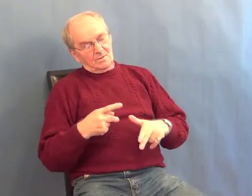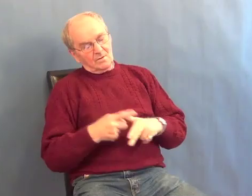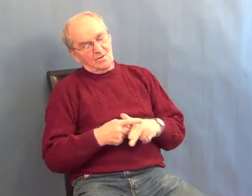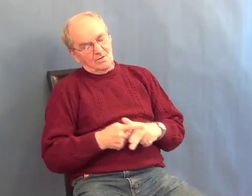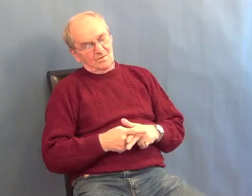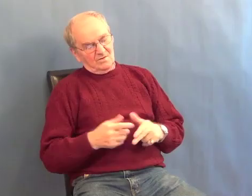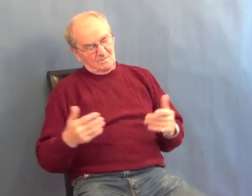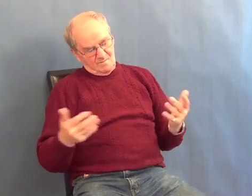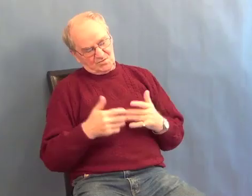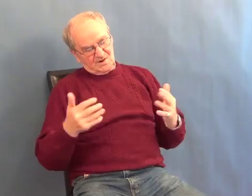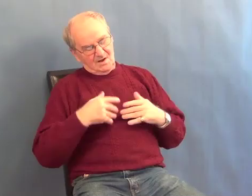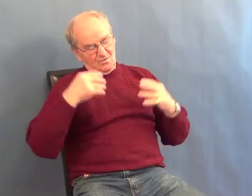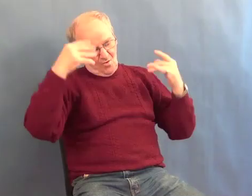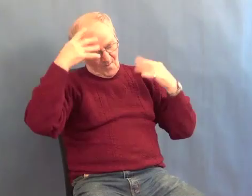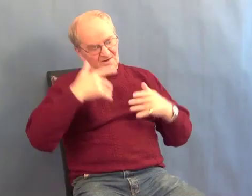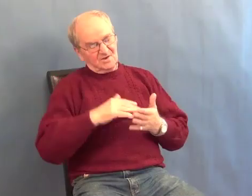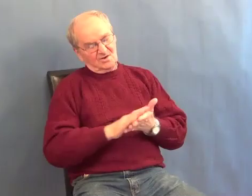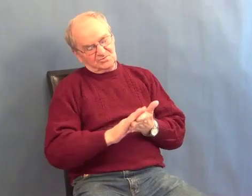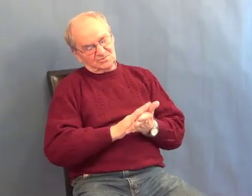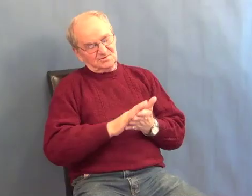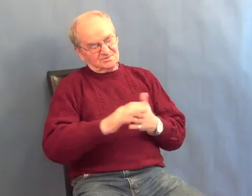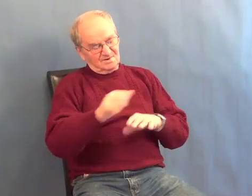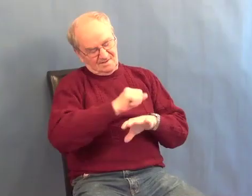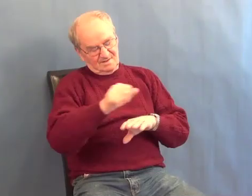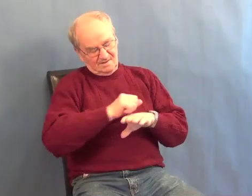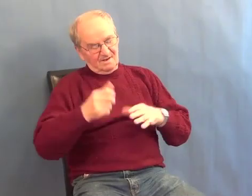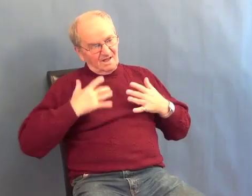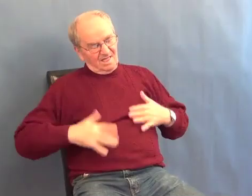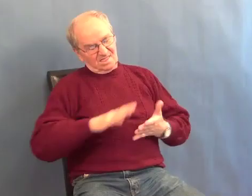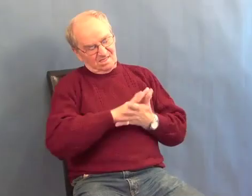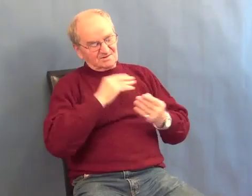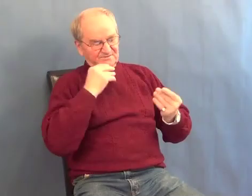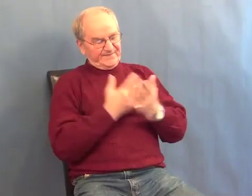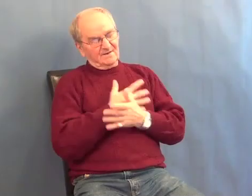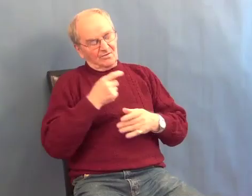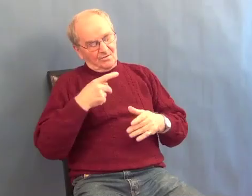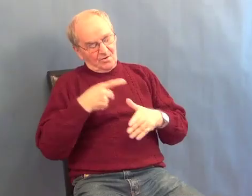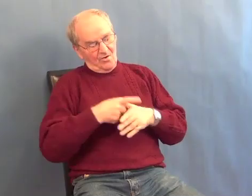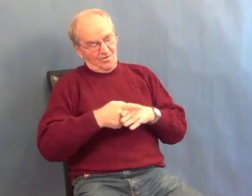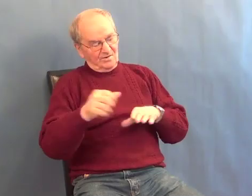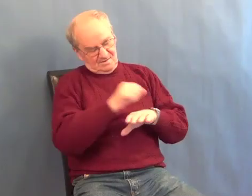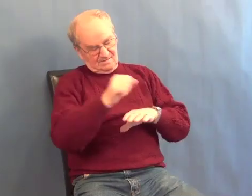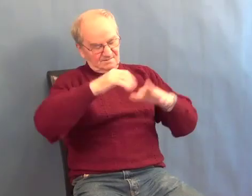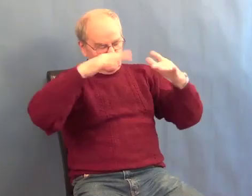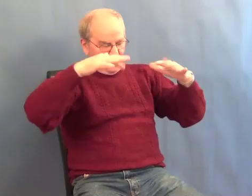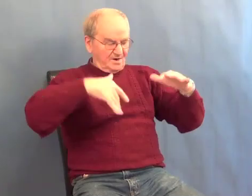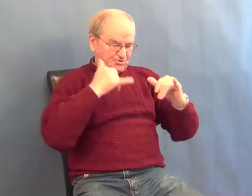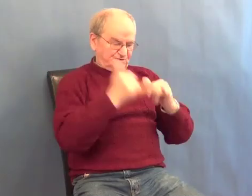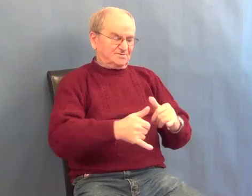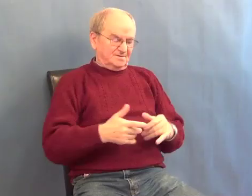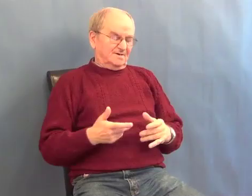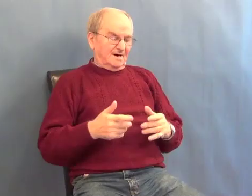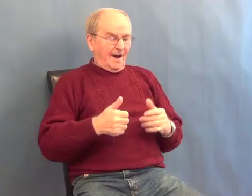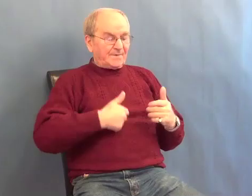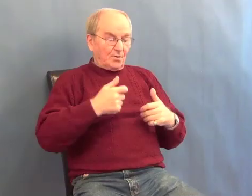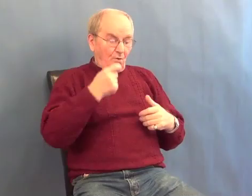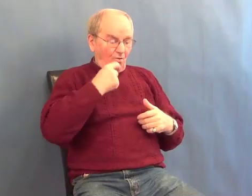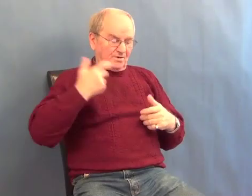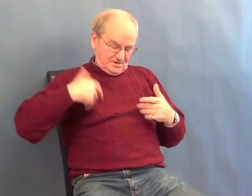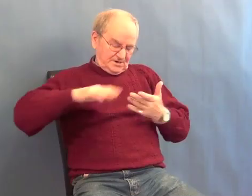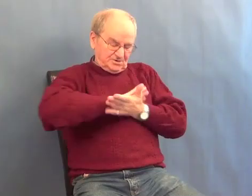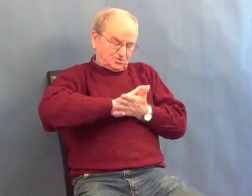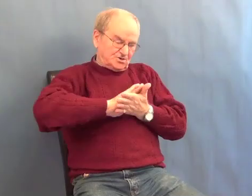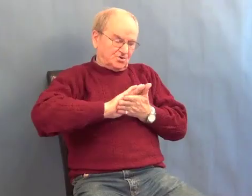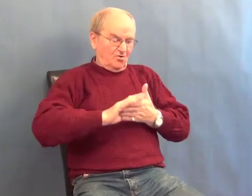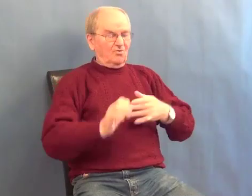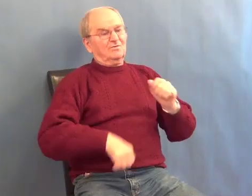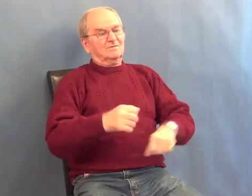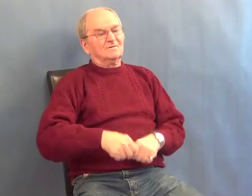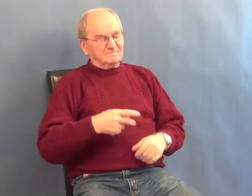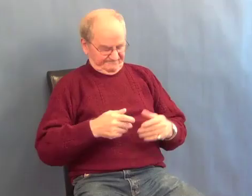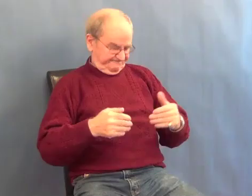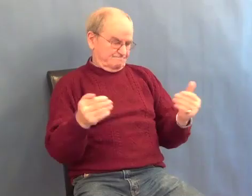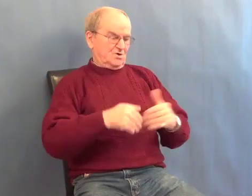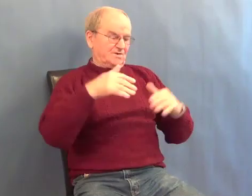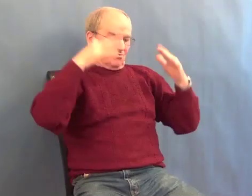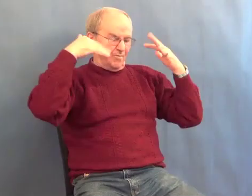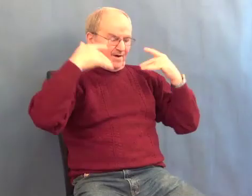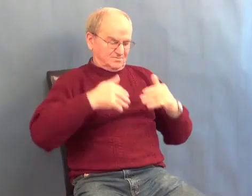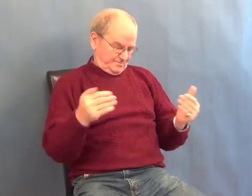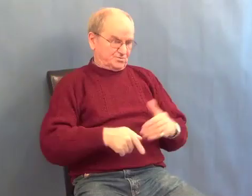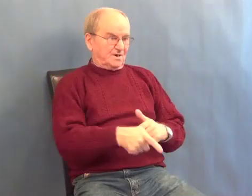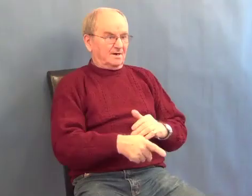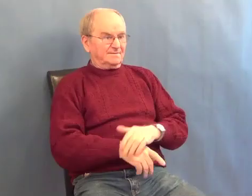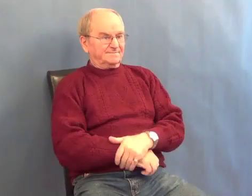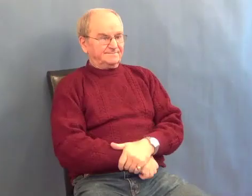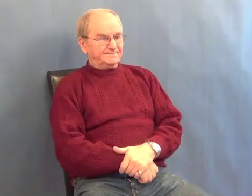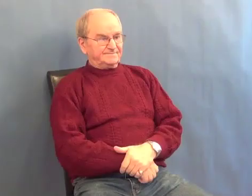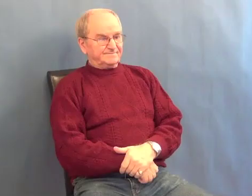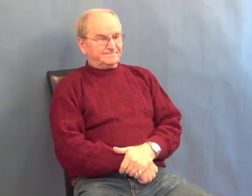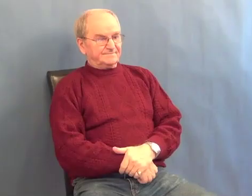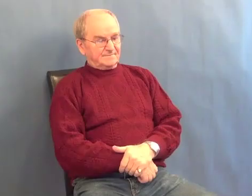Konie mogą się kąpać, mogą się myć, żeby były czyste, żeby nie leciały do nich muchy, mogą brać prysznic.